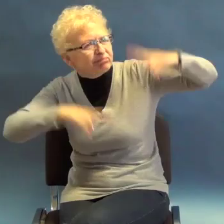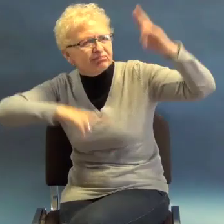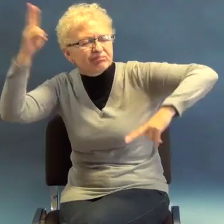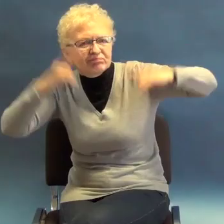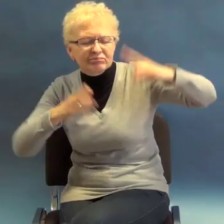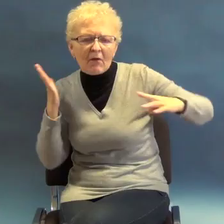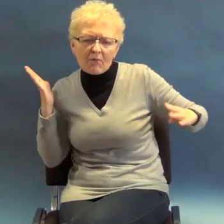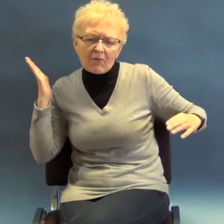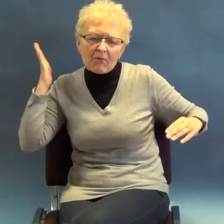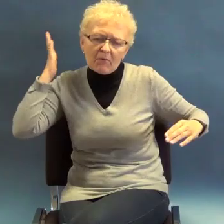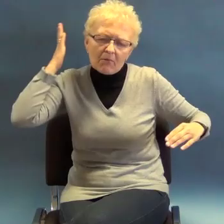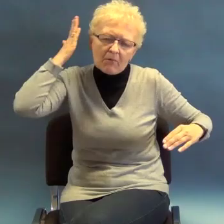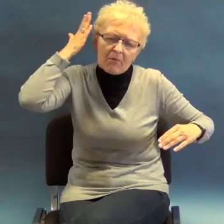Tak było przez cały dzień.